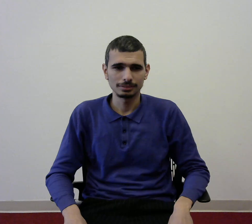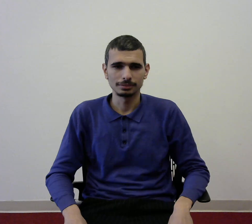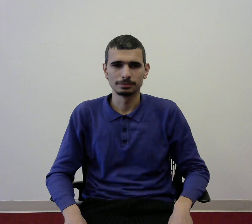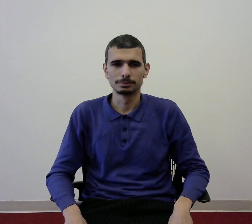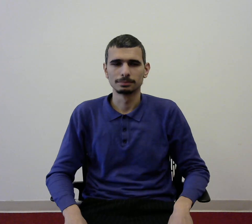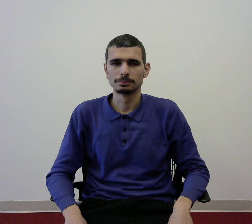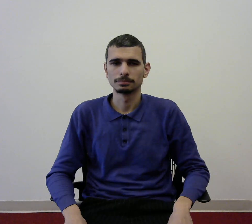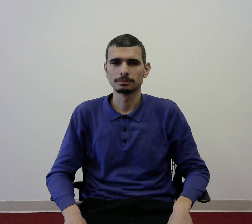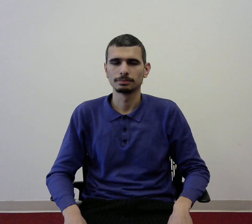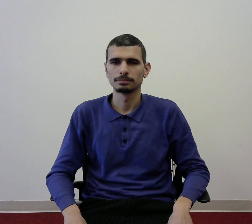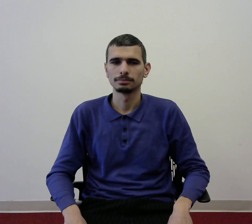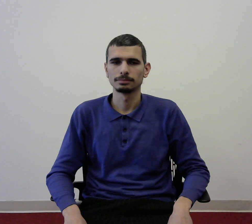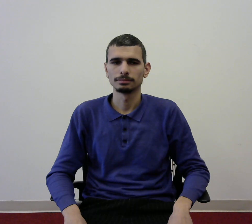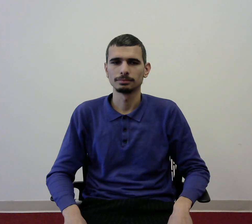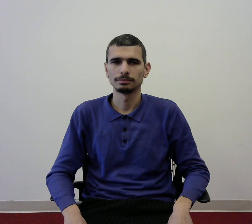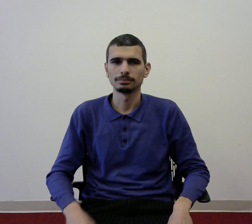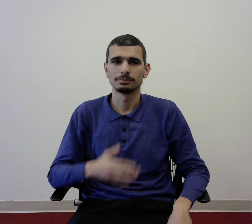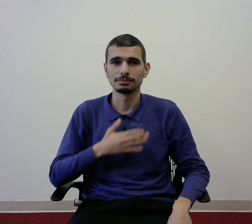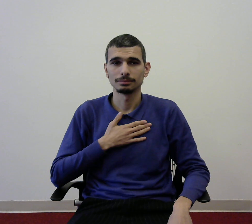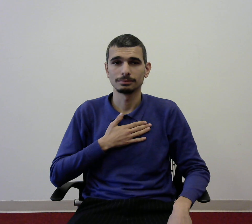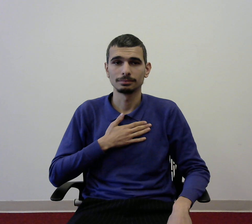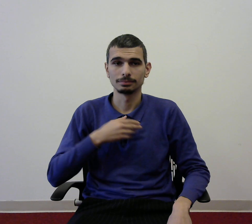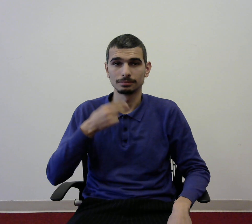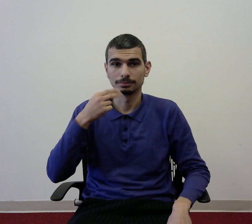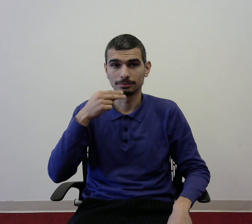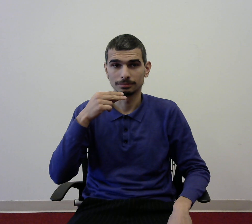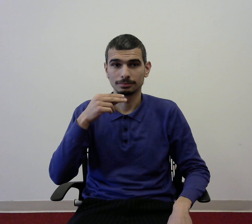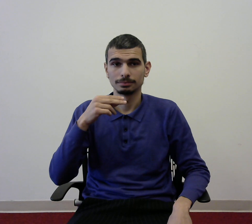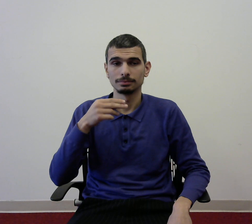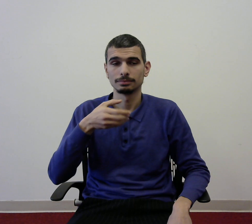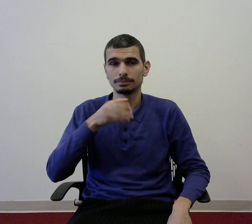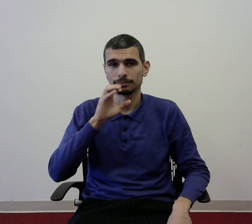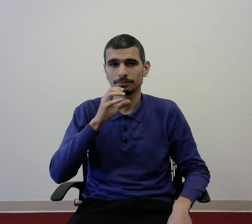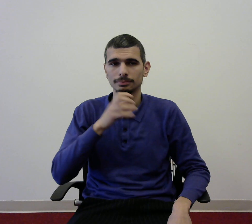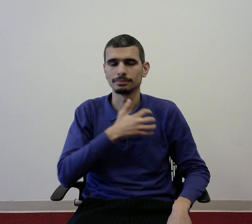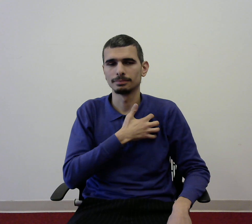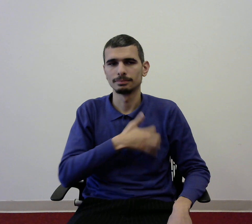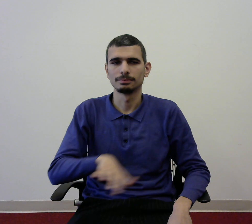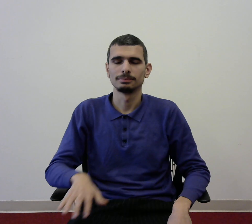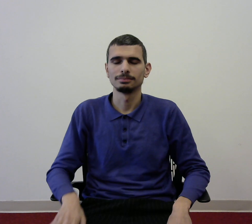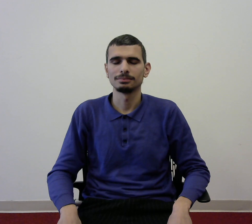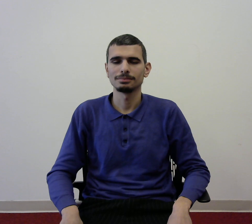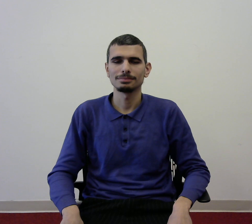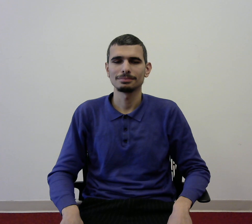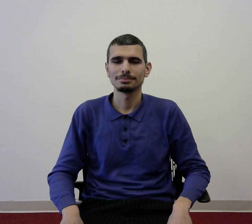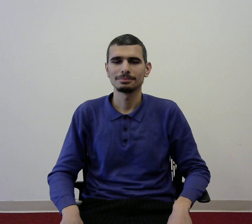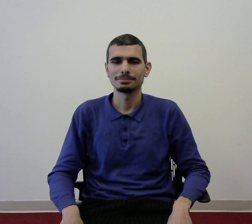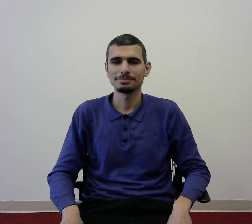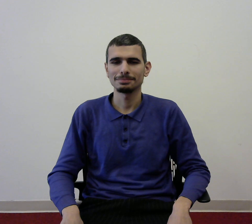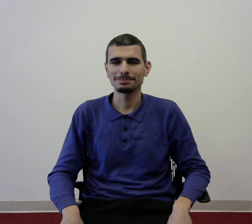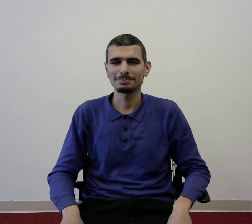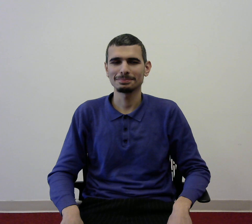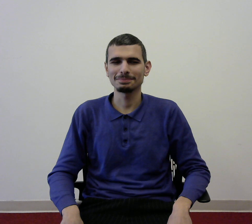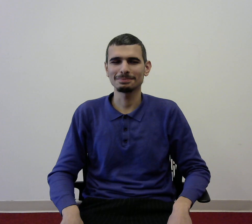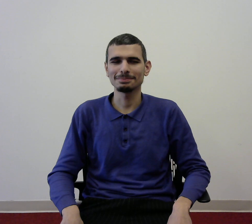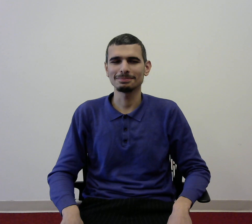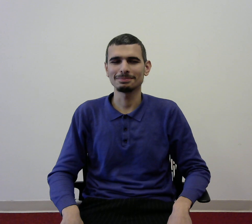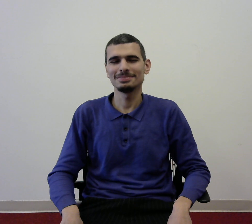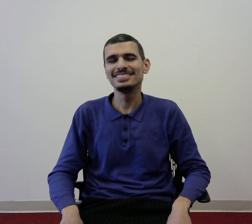Mən çay içmək istəmirəm